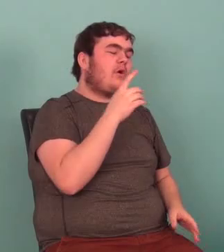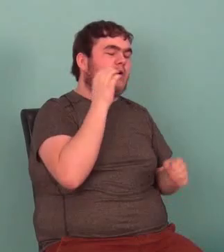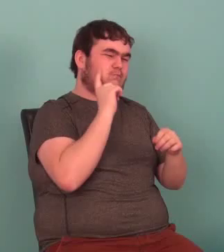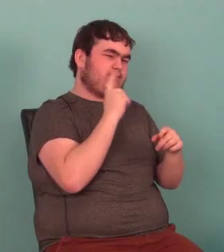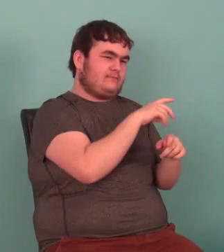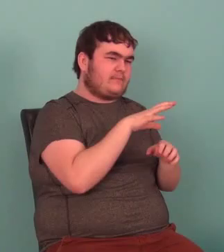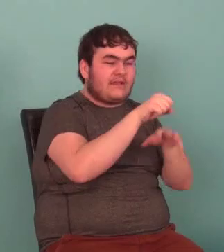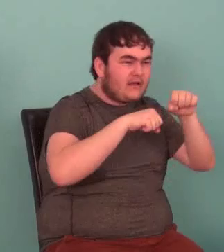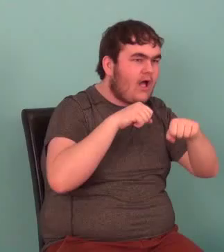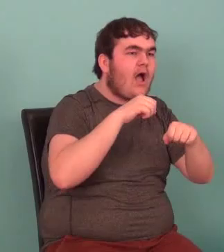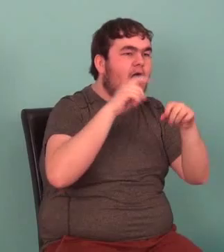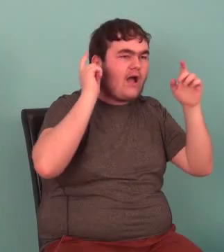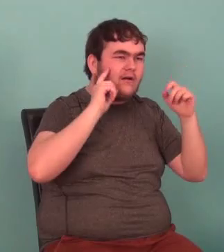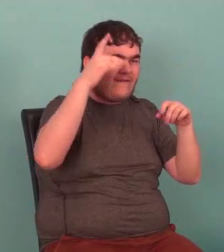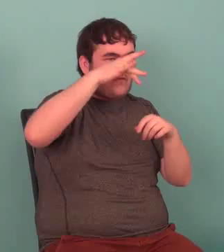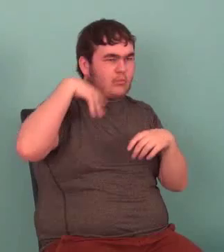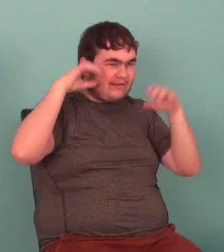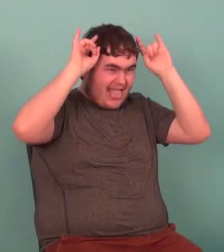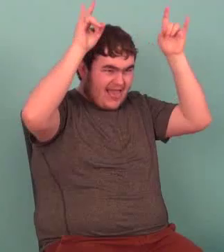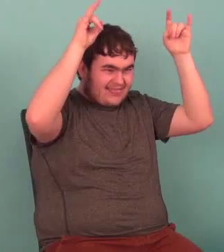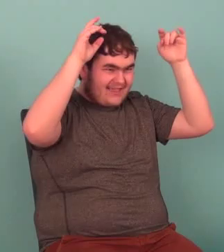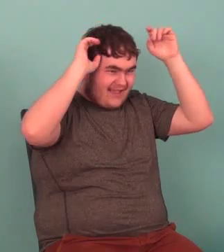Chłopiec wspina się na coś i okazuje się, że to są rogi jelenia.